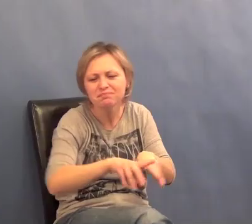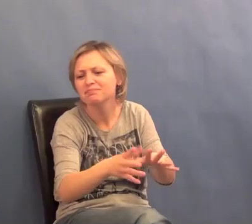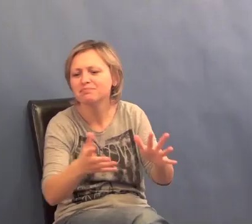Wita się z pozostałymi.